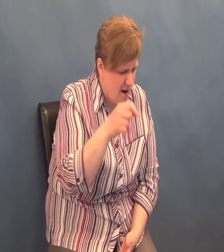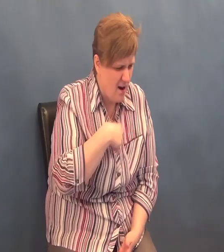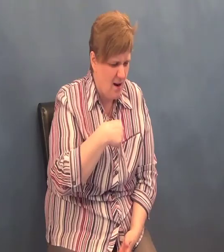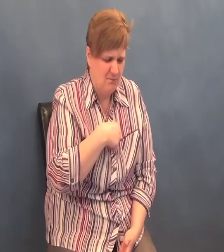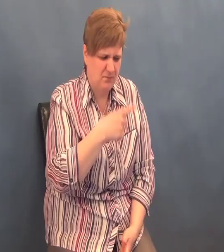Ja.